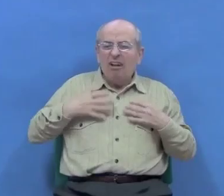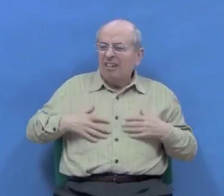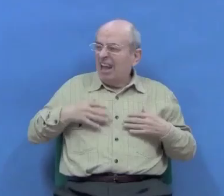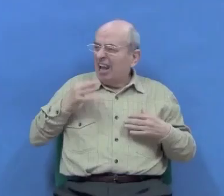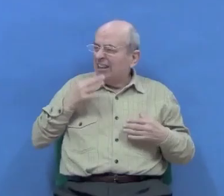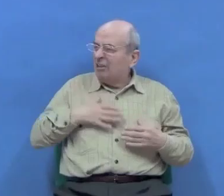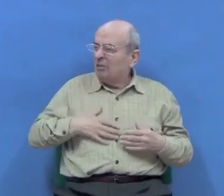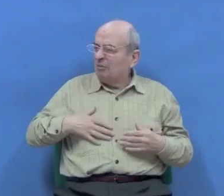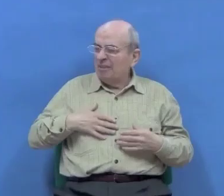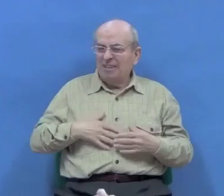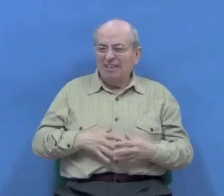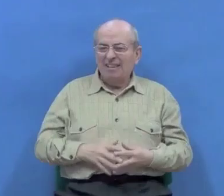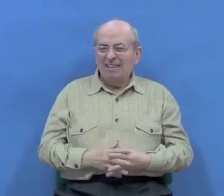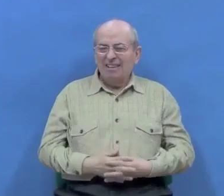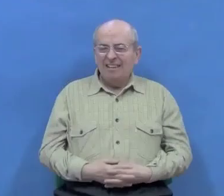Koty nie lubią być mokre.